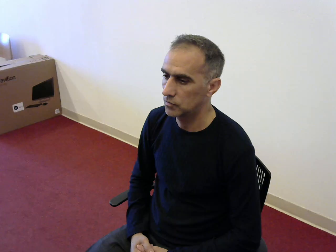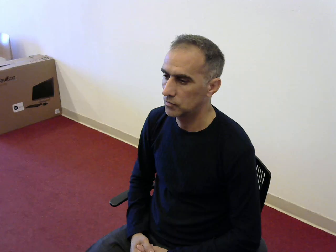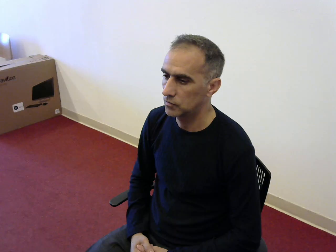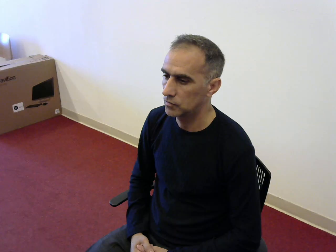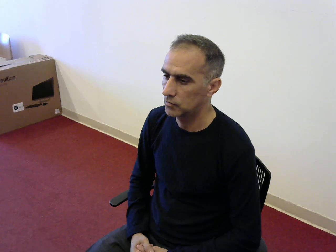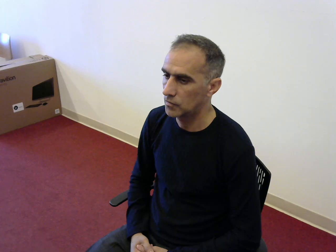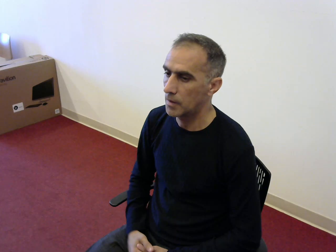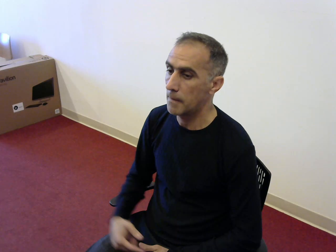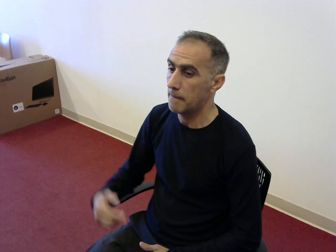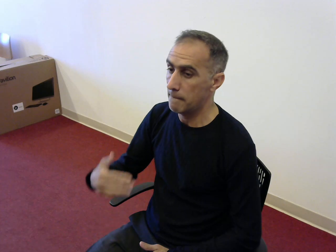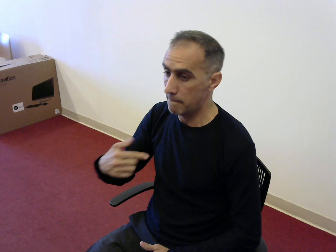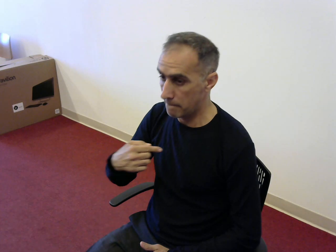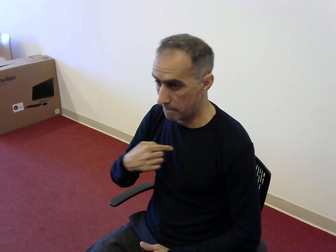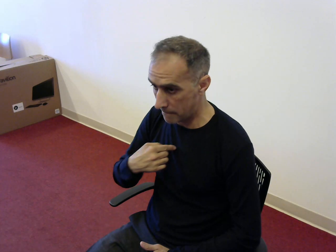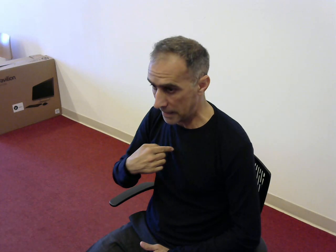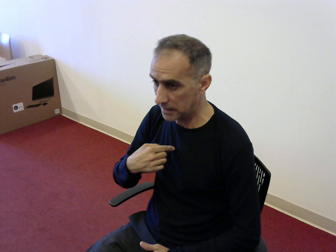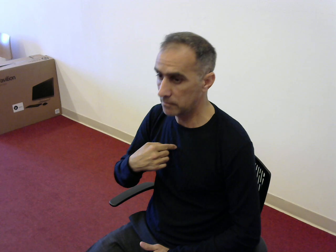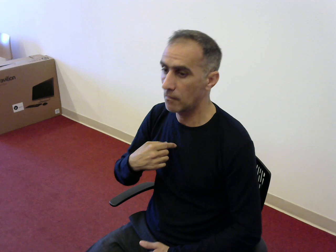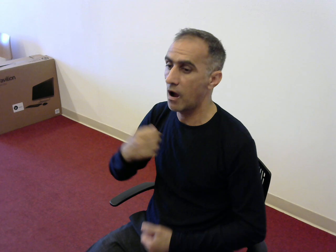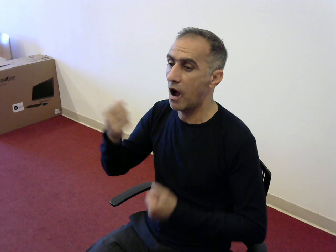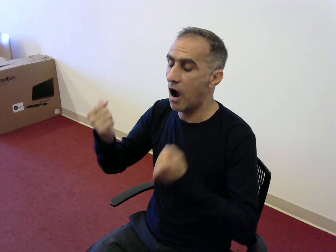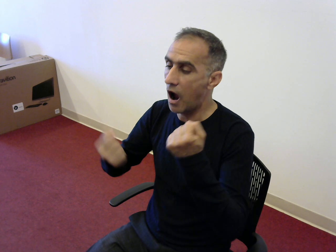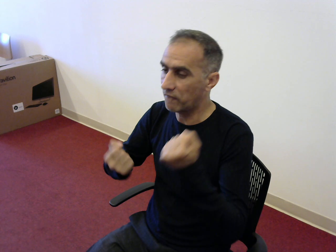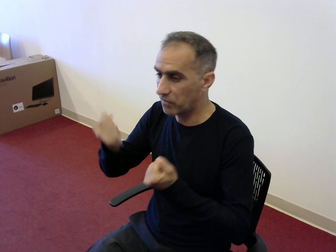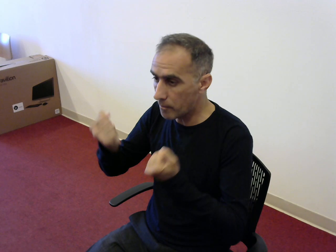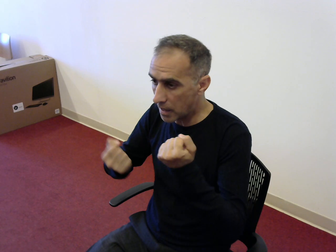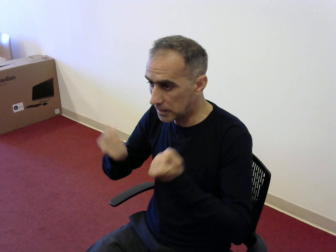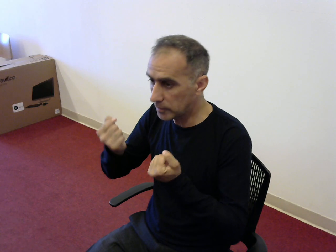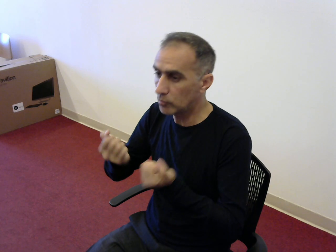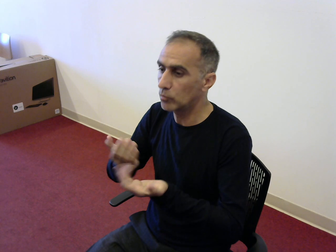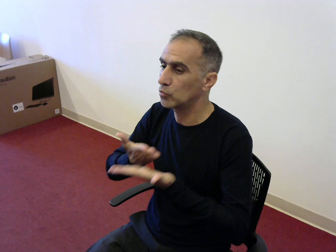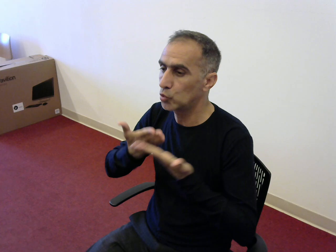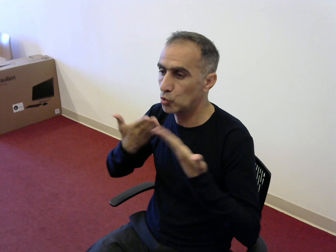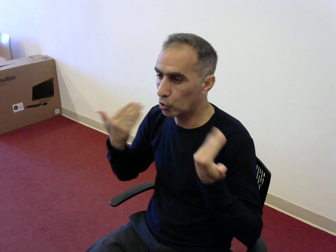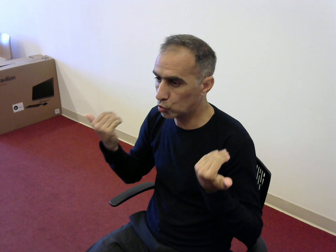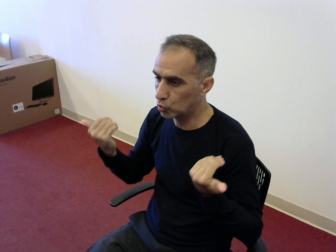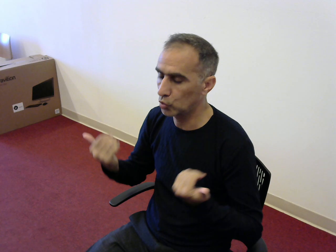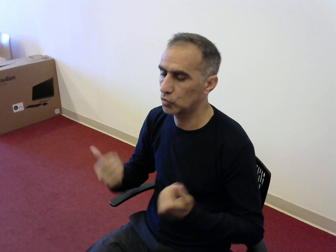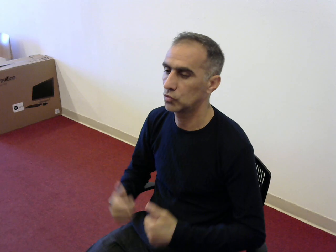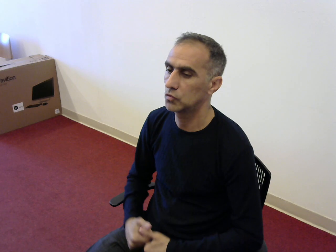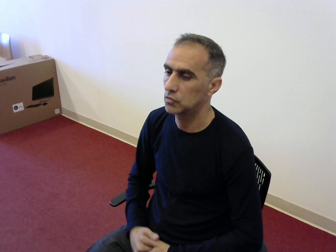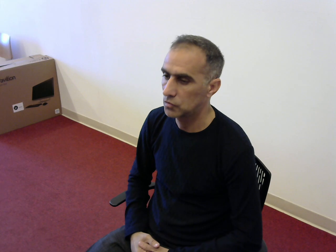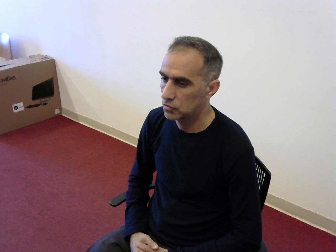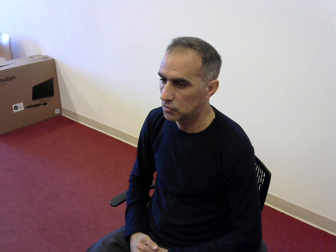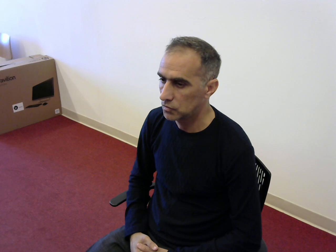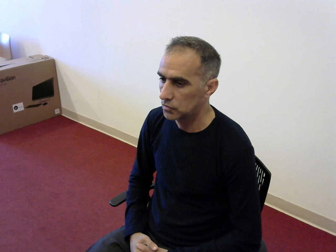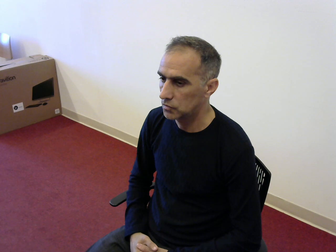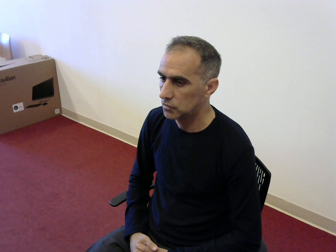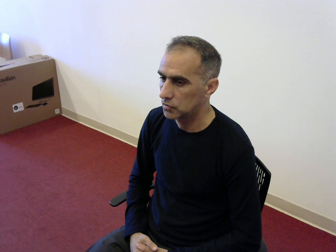Mənim avtomobilim yoxdur